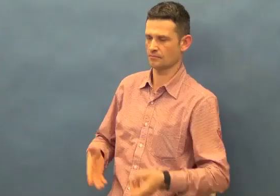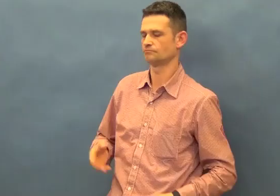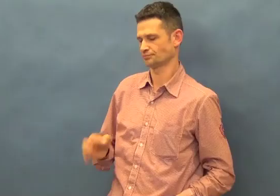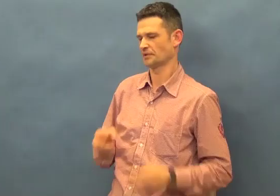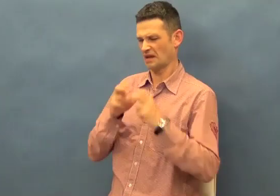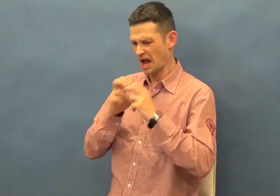Pociąg, zgadza się.